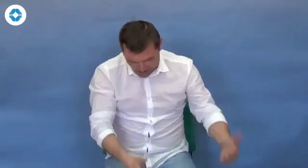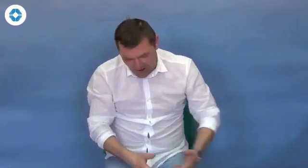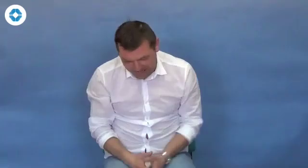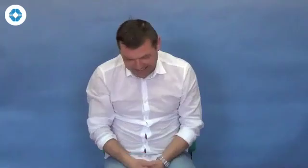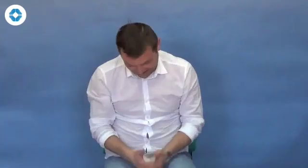Super.